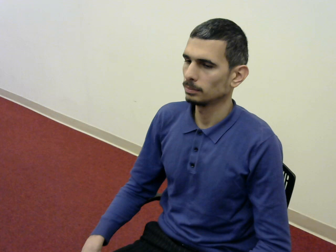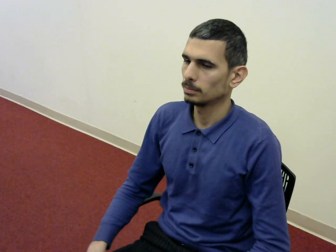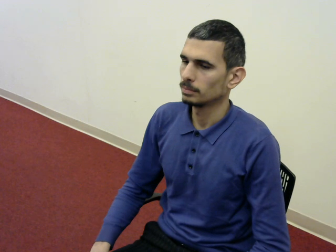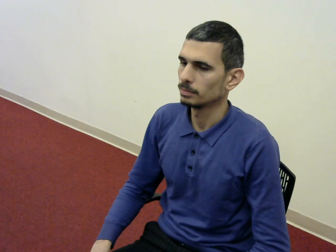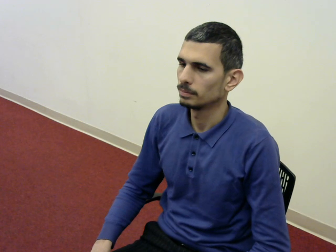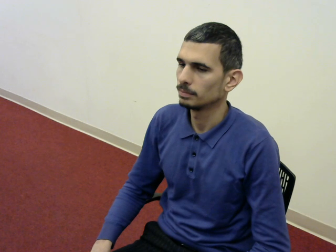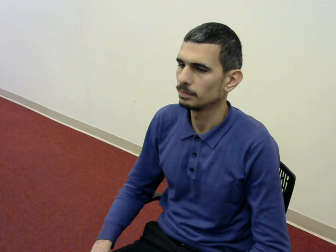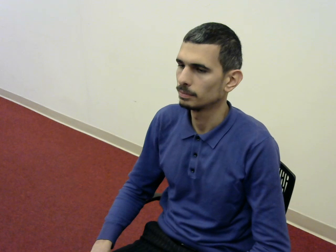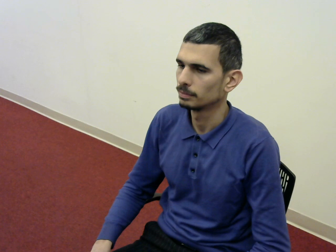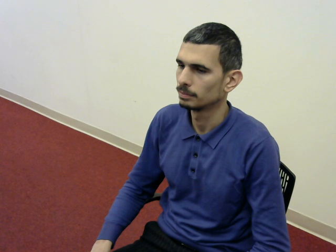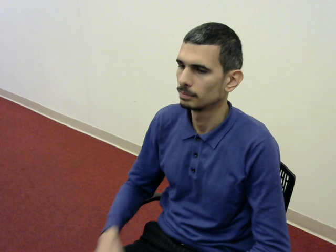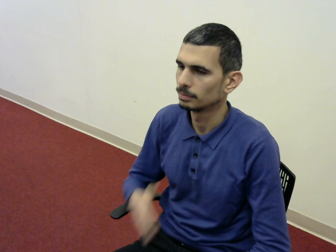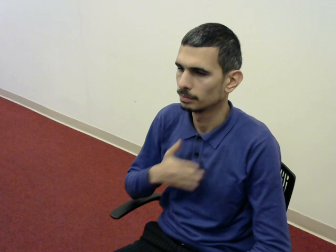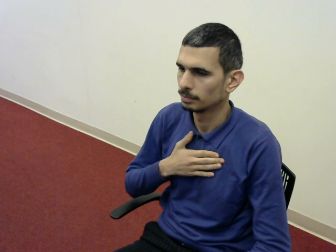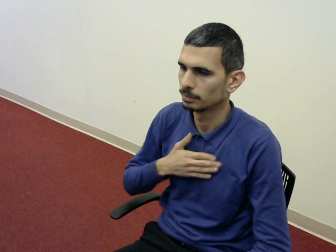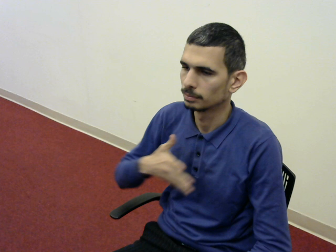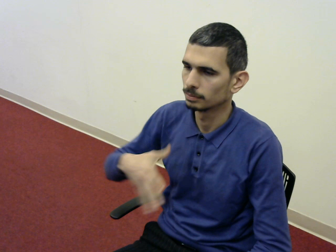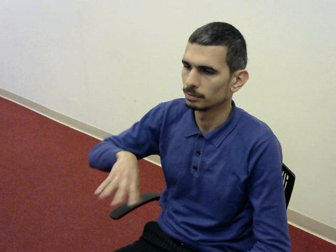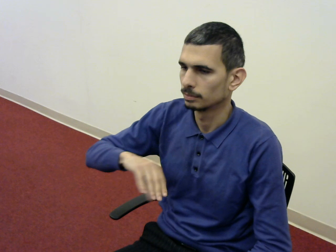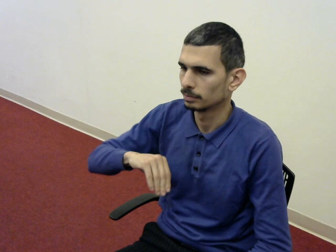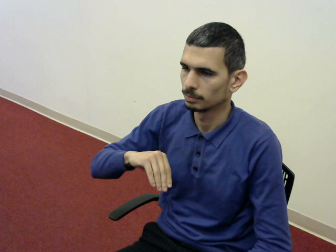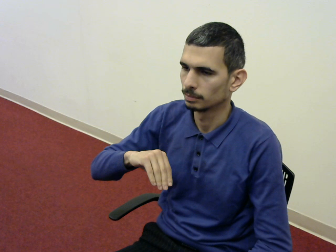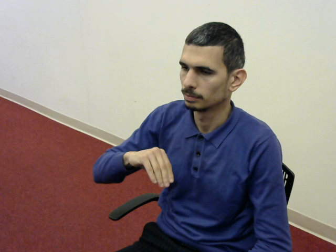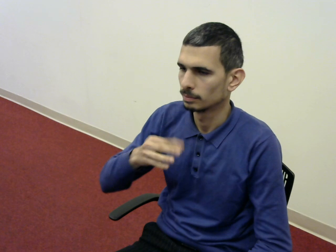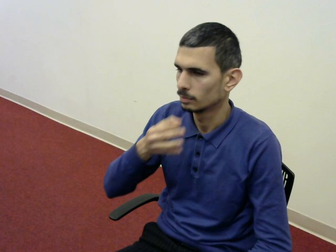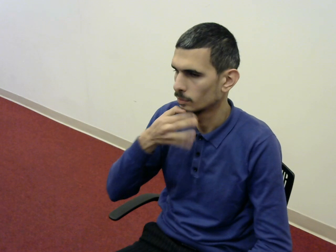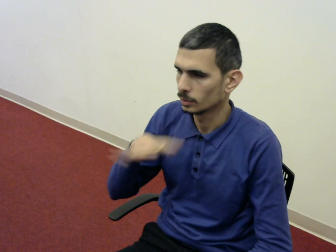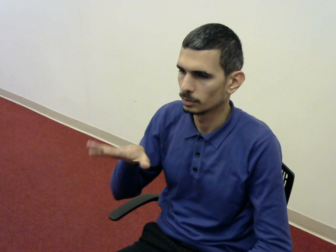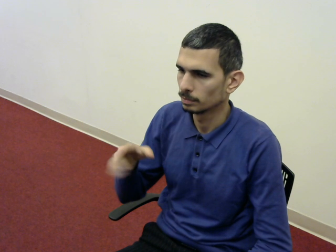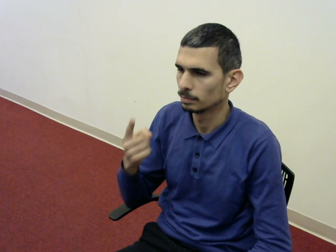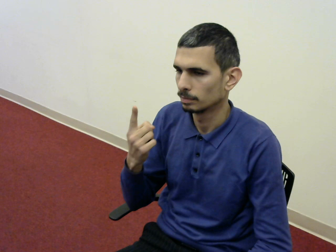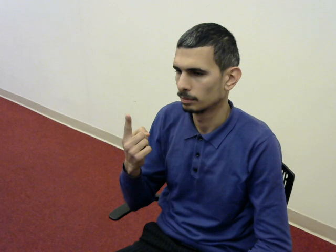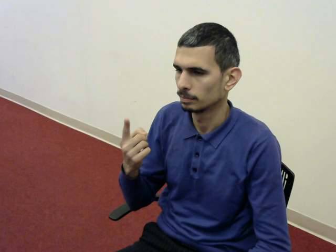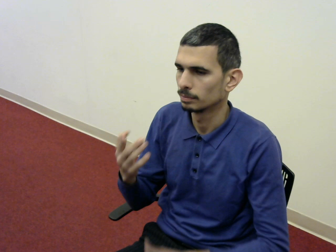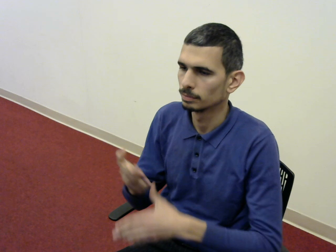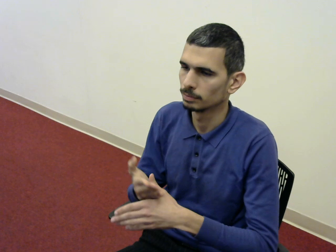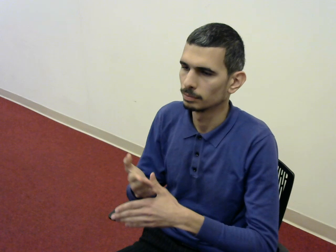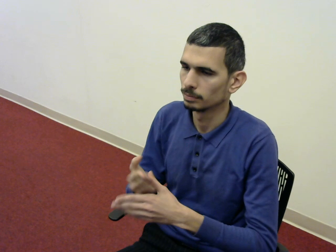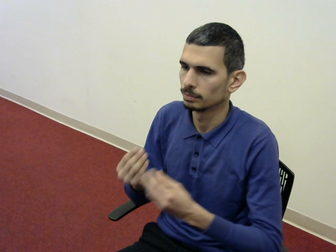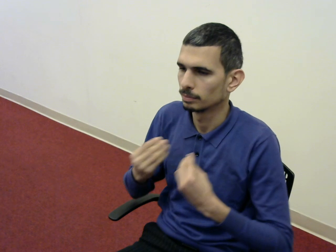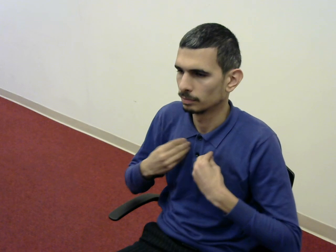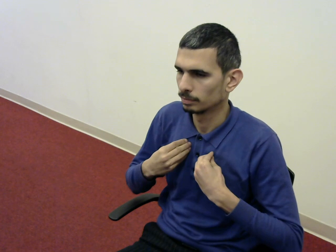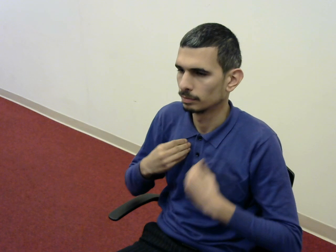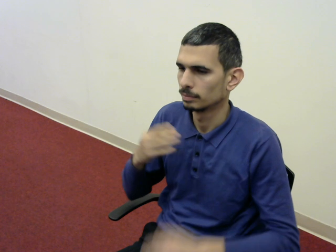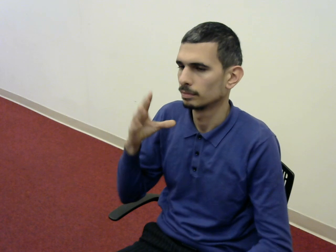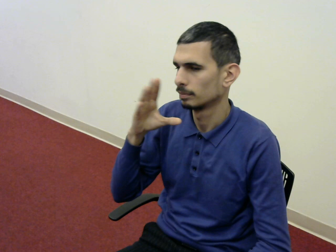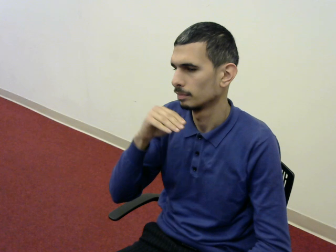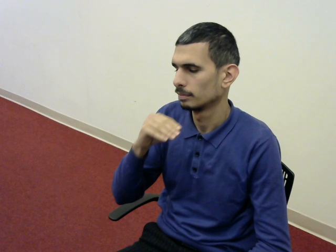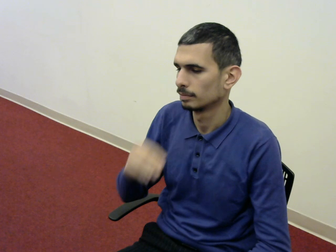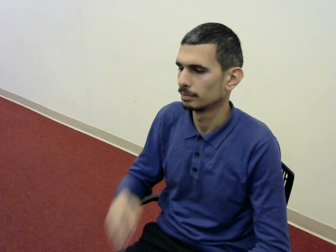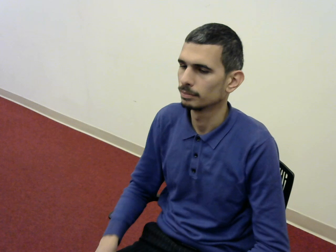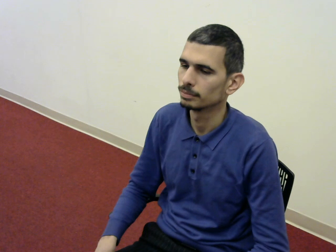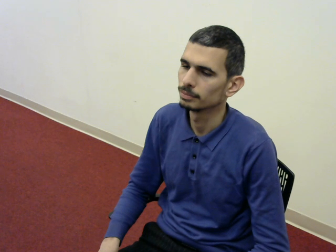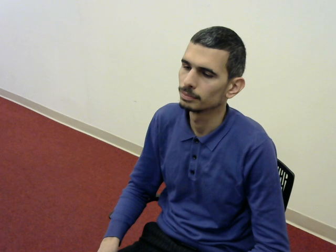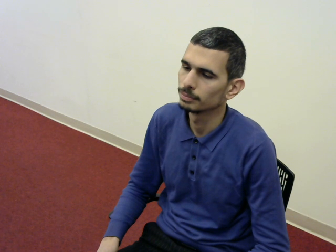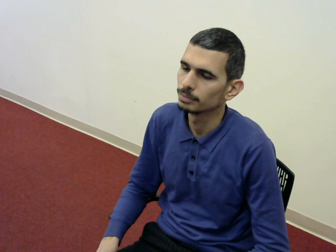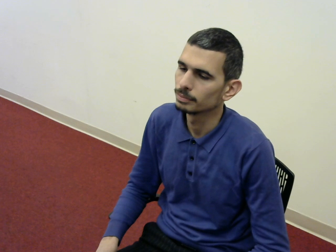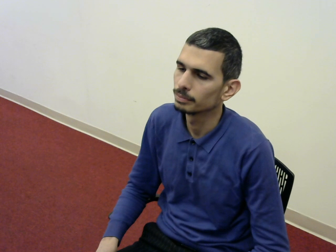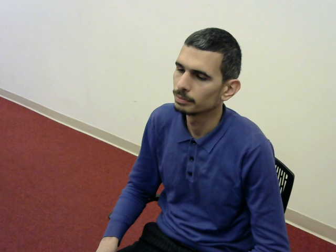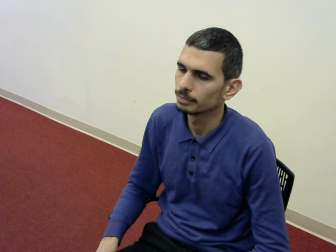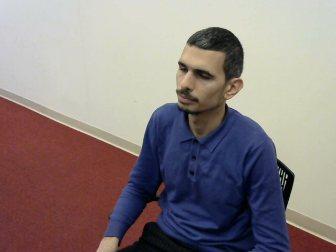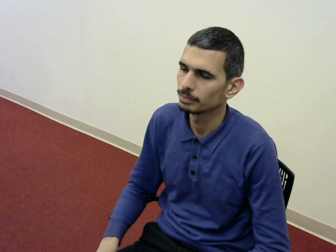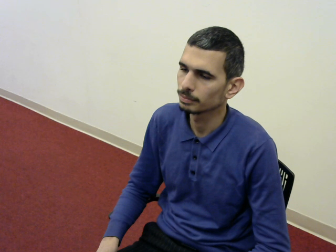Bizə hər hansı bir yardım düşürmü?